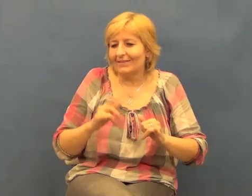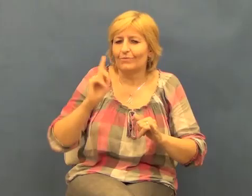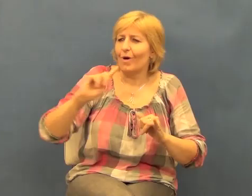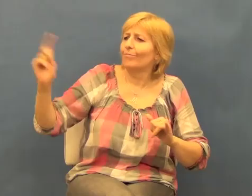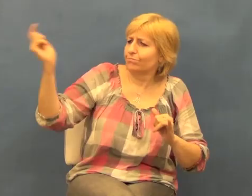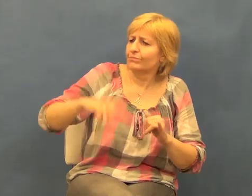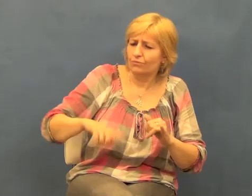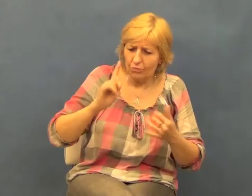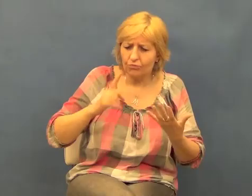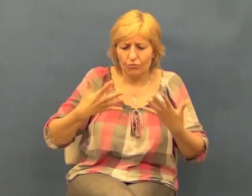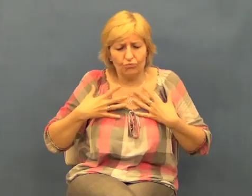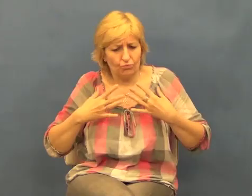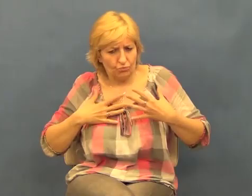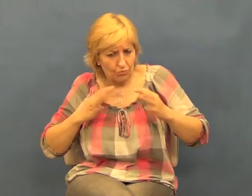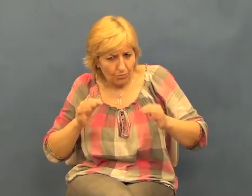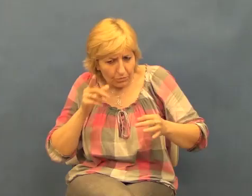Przyszedł ten chłopak, był w dobrej formie.